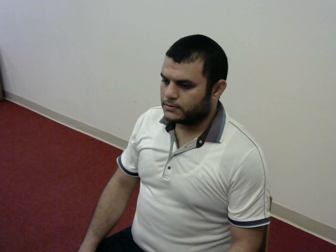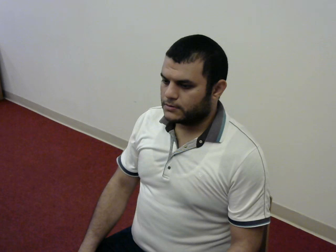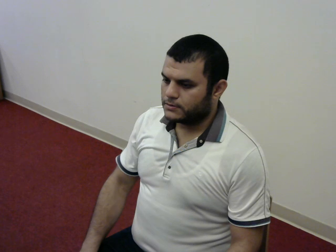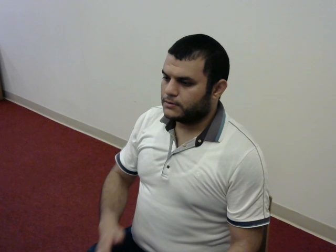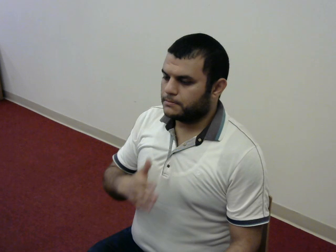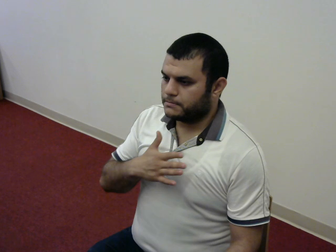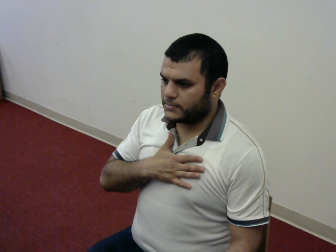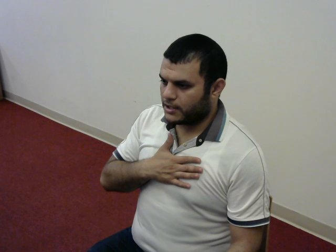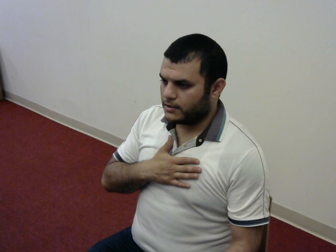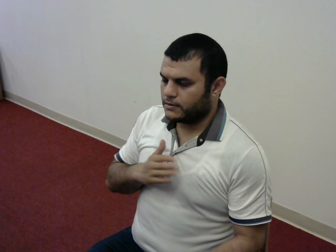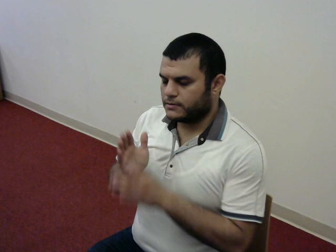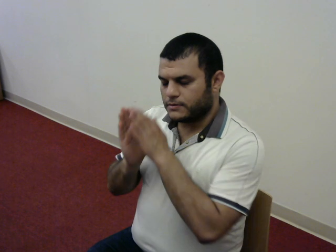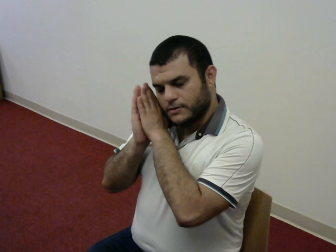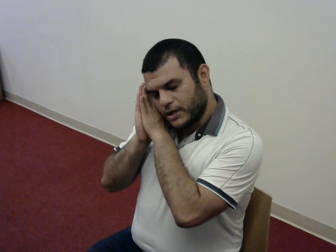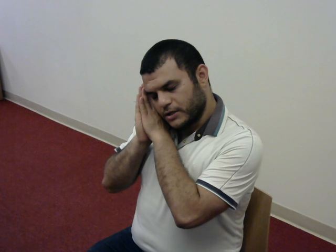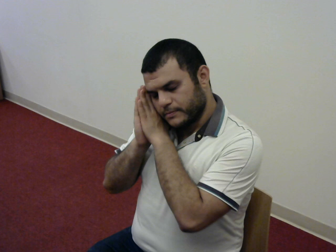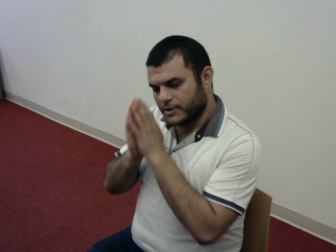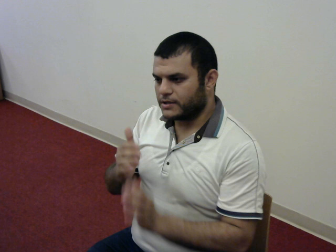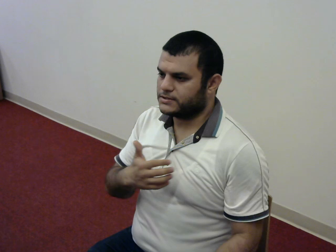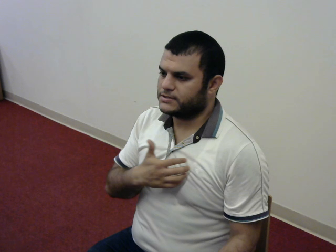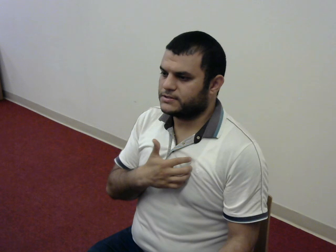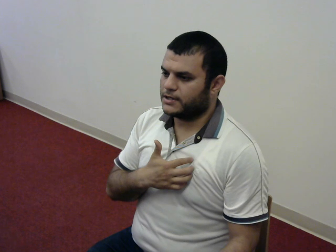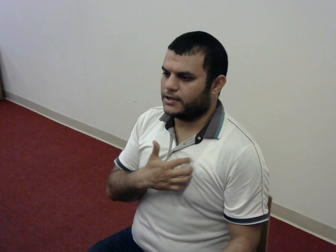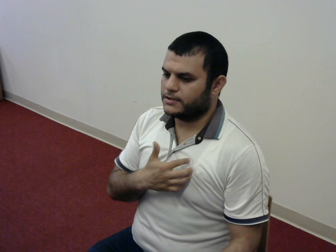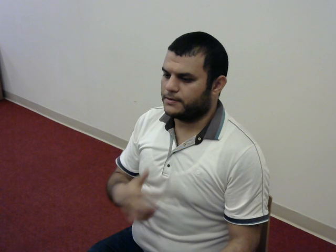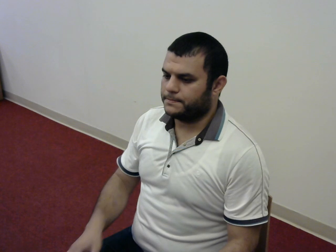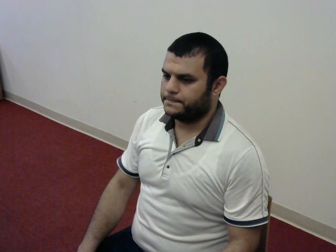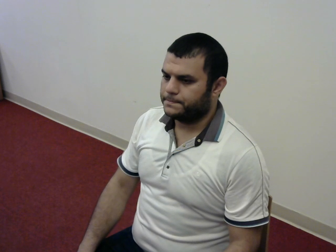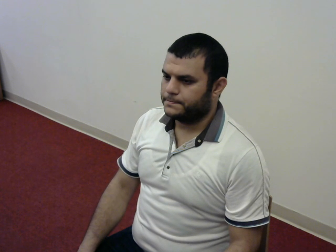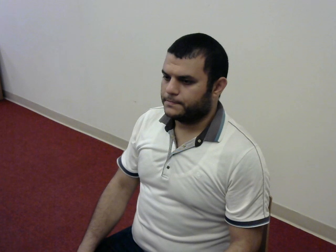Mən yatmaq istəyirəm